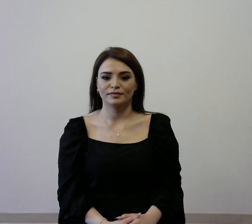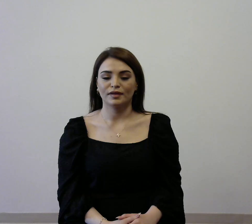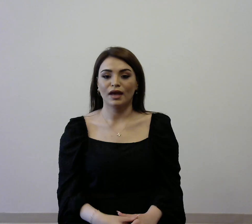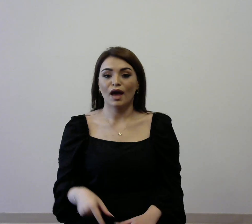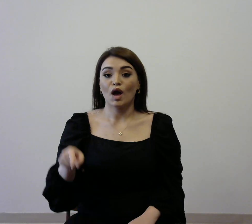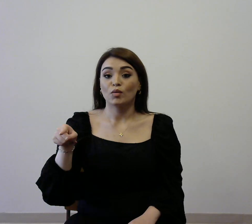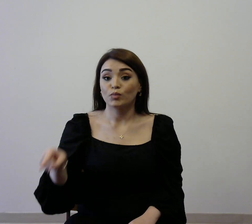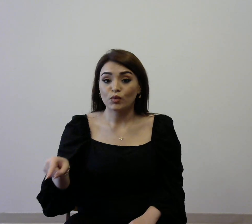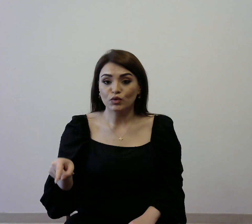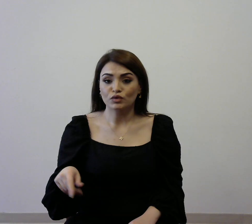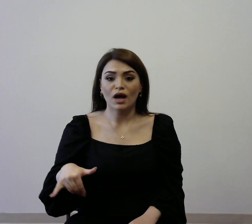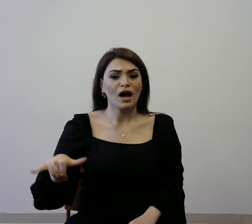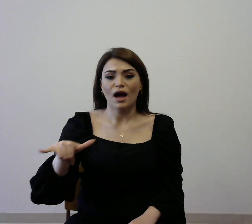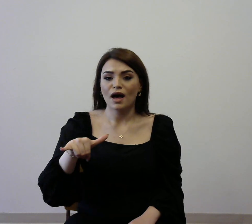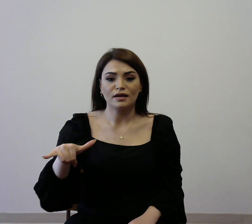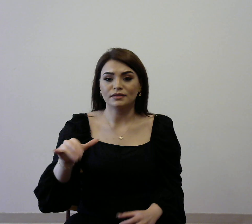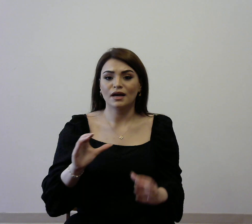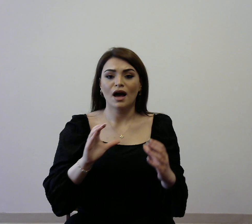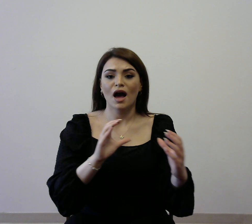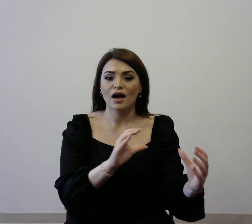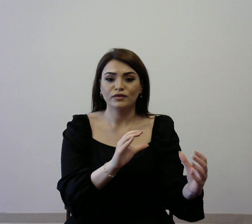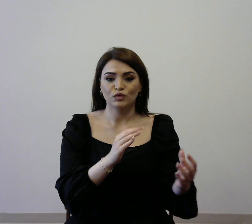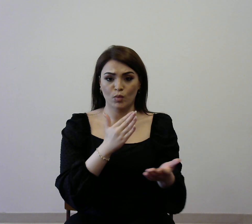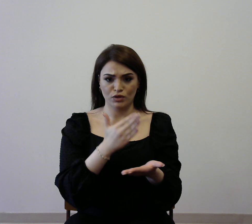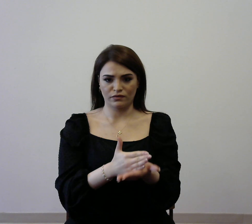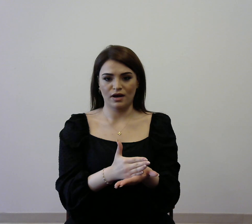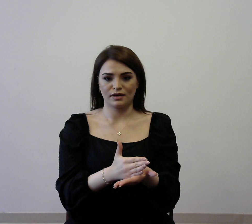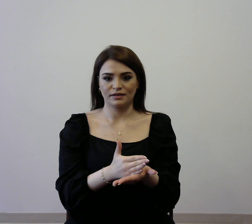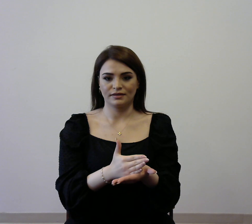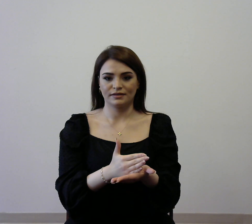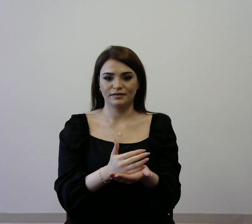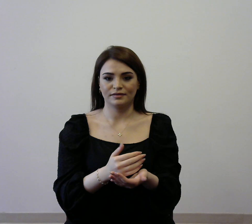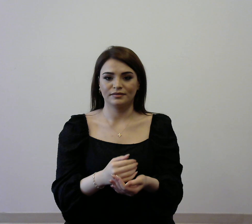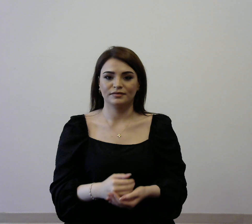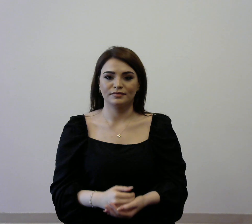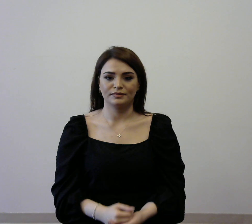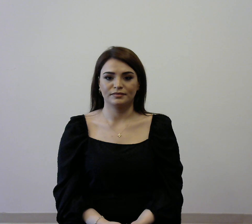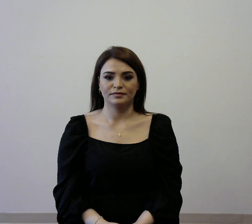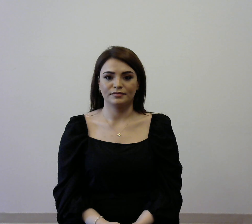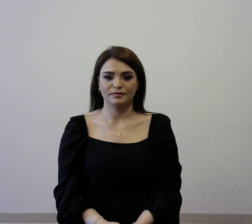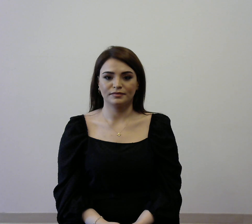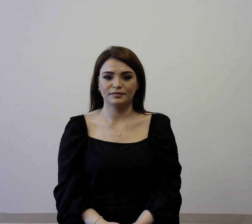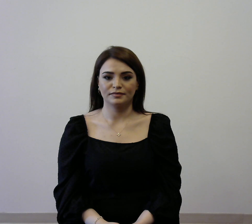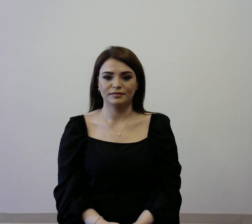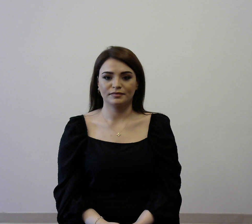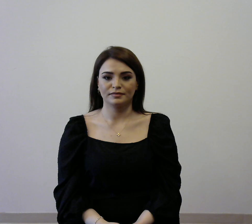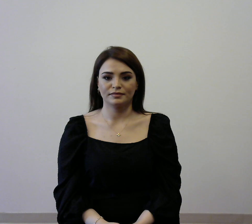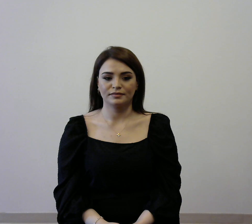Burda harda avtobus var?